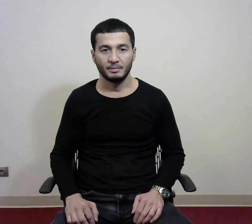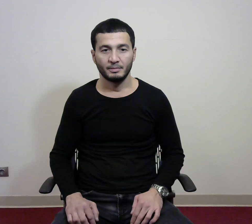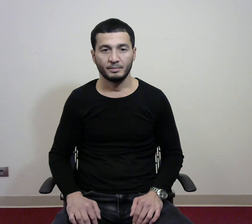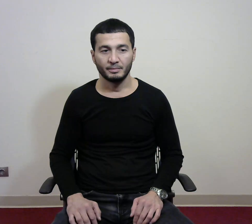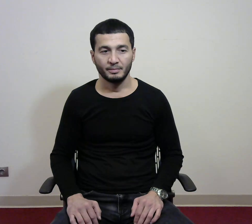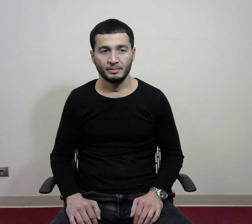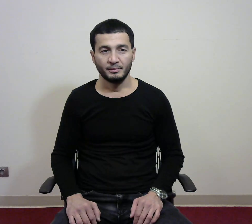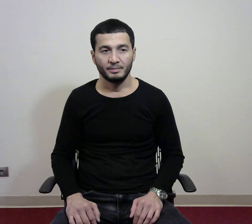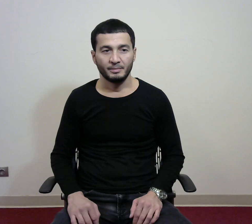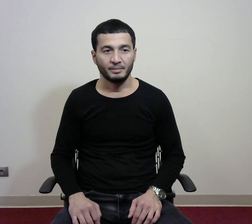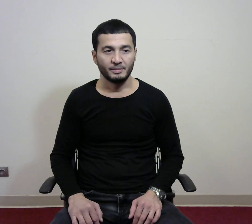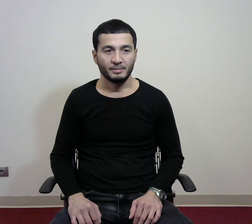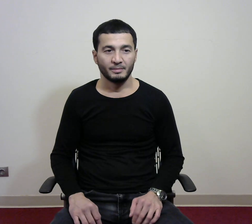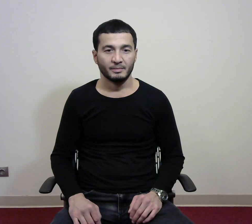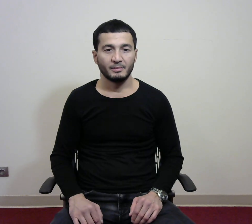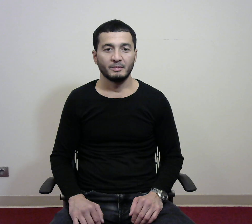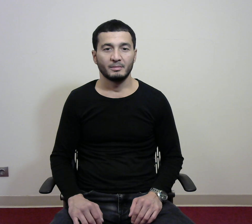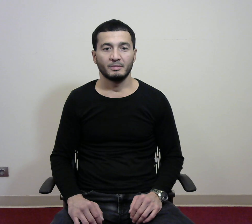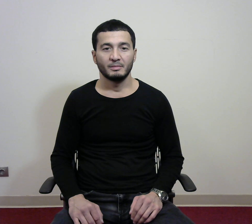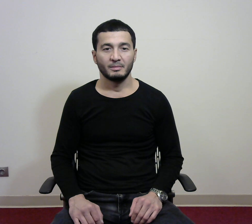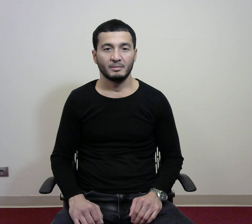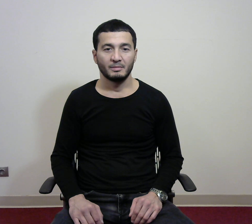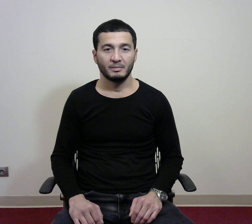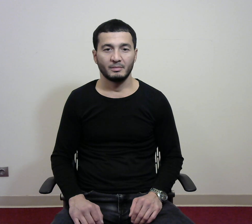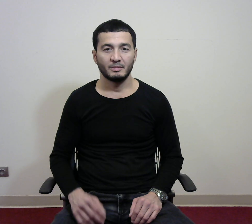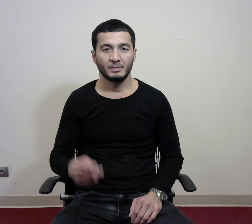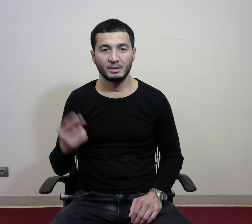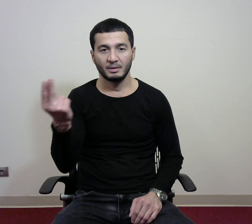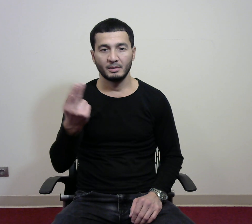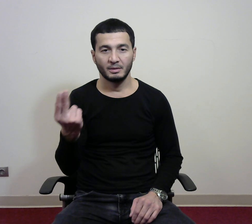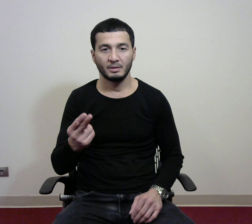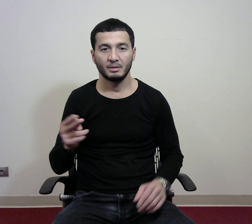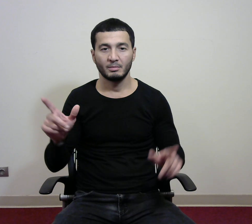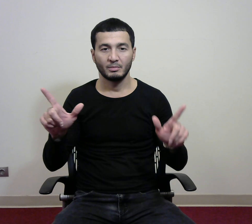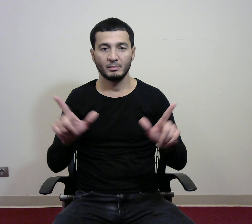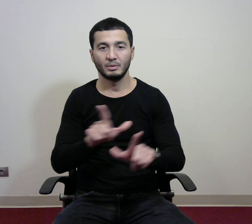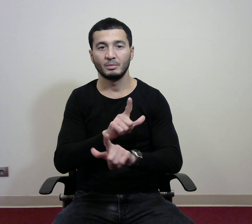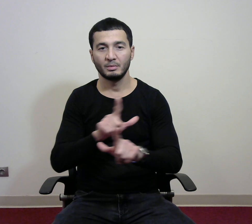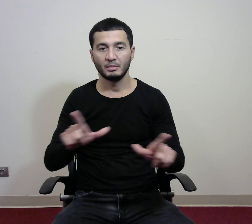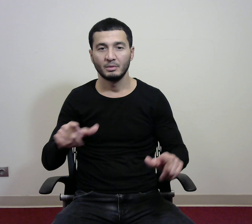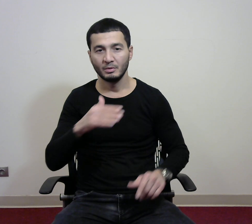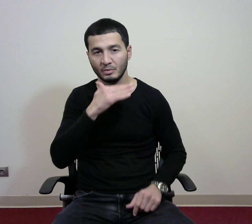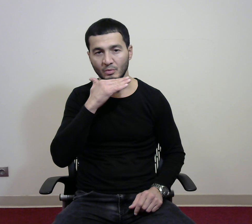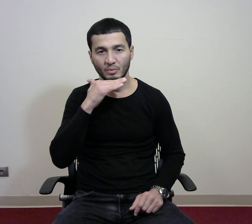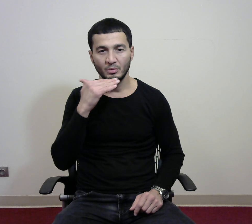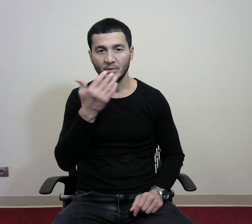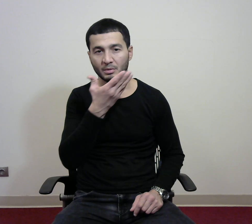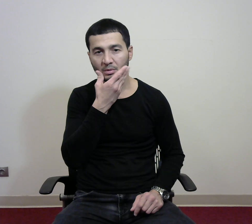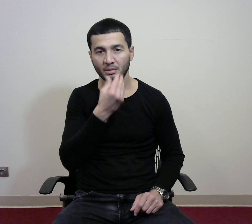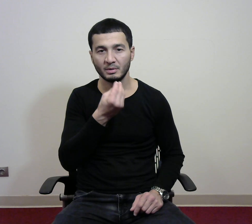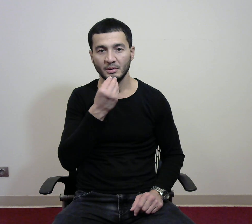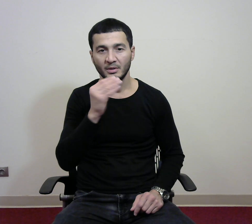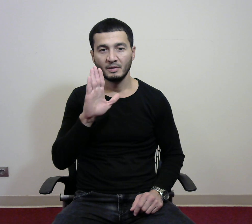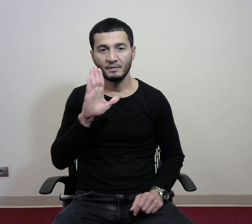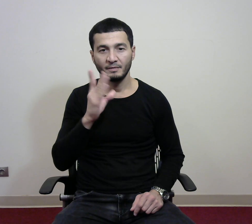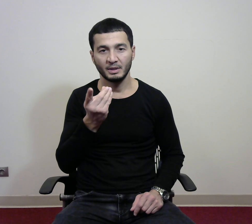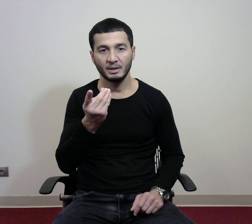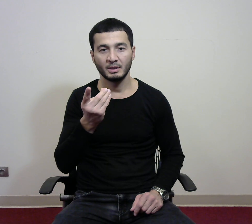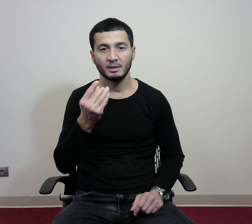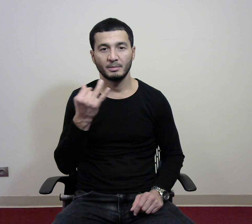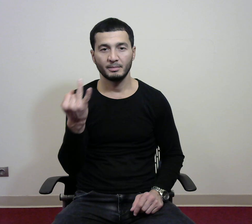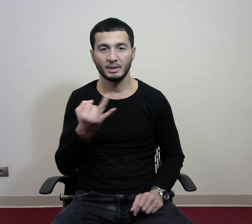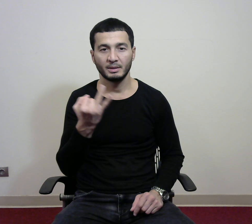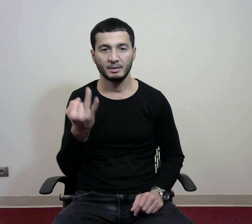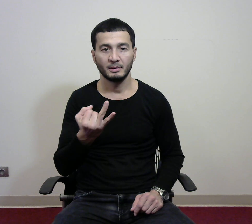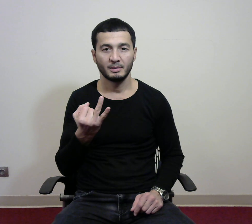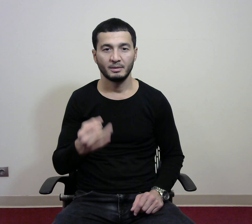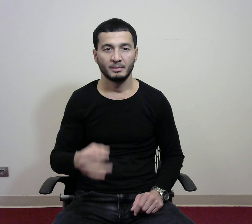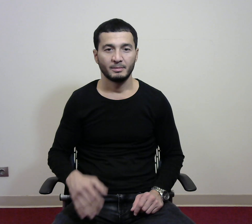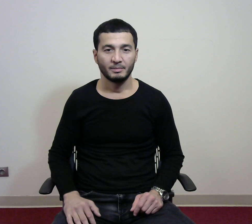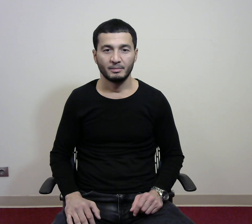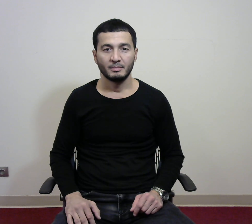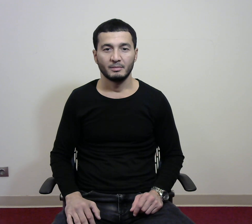Rəsm muzeyi çox gözəl və maraqlıdır